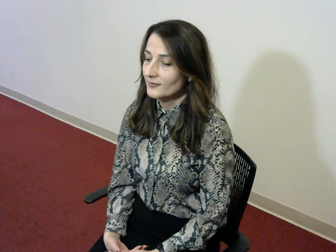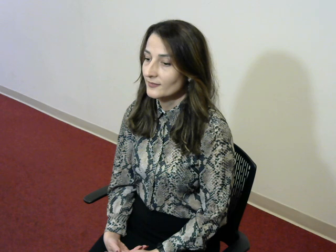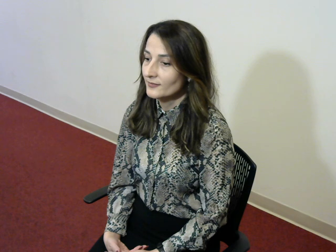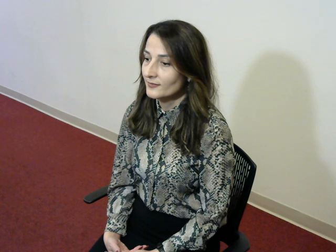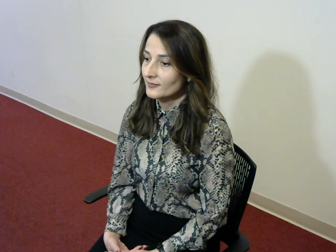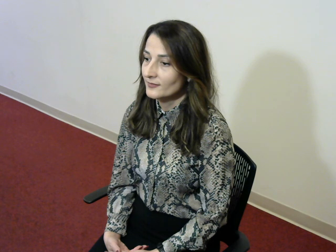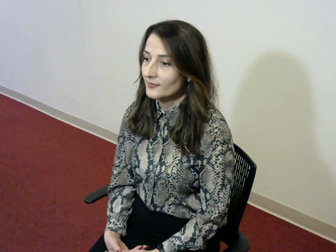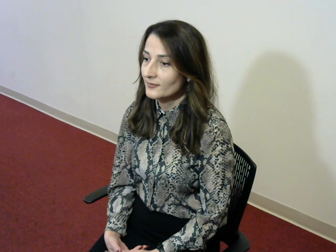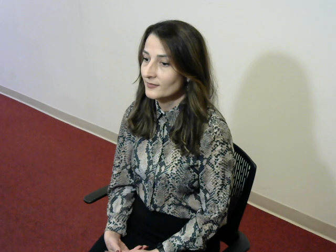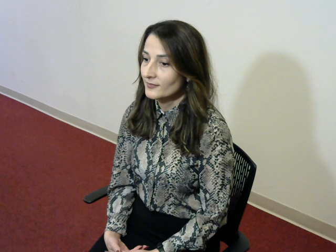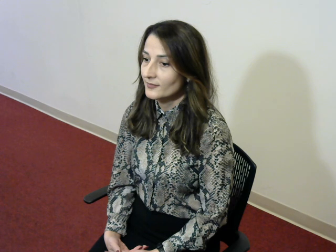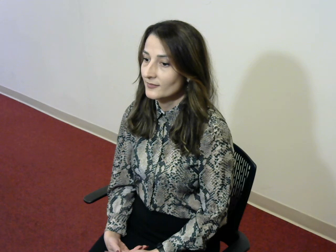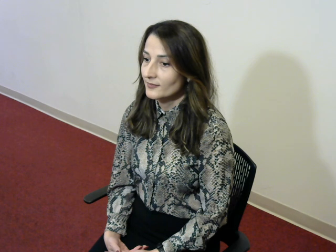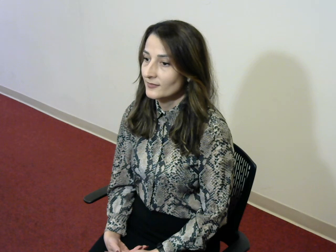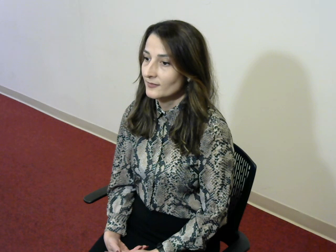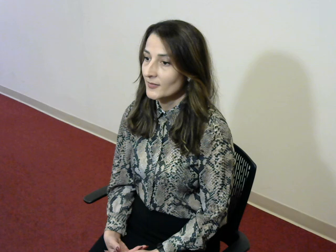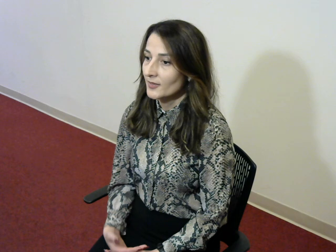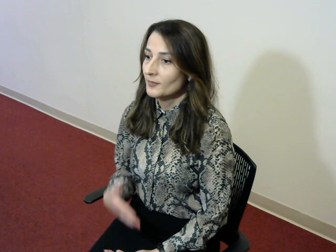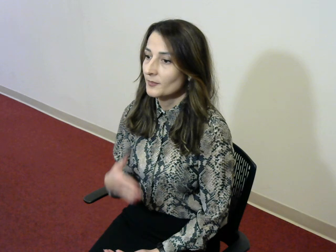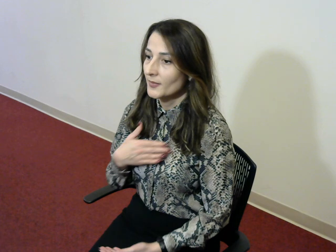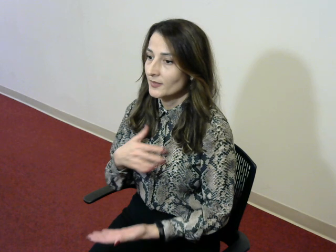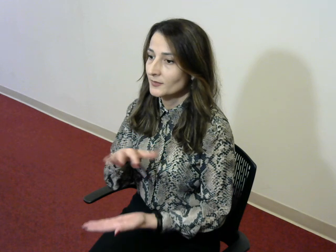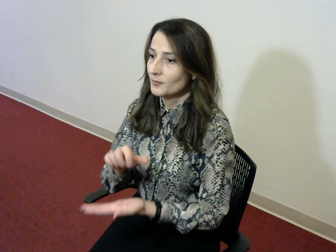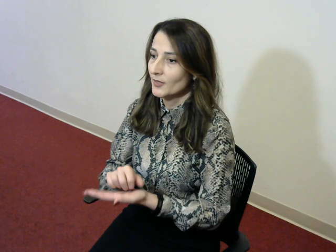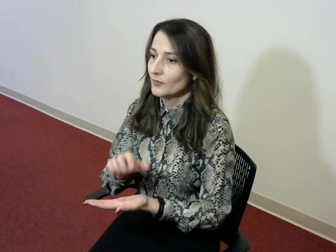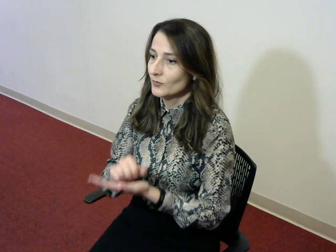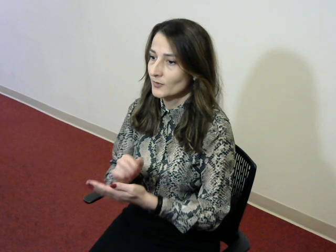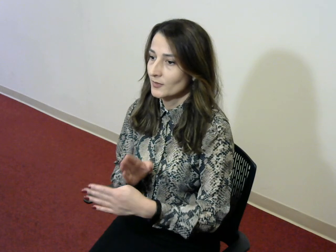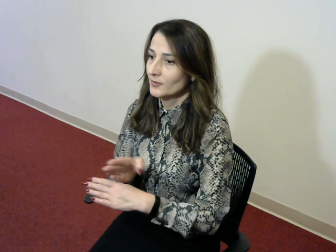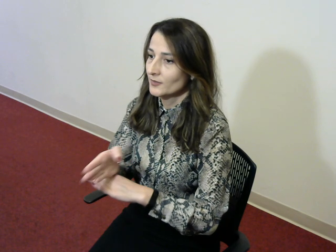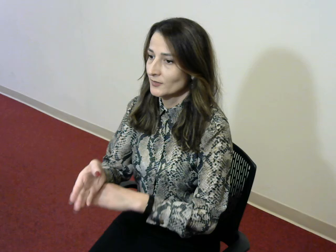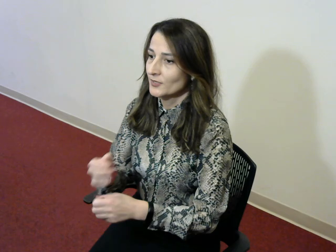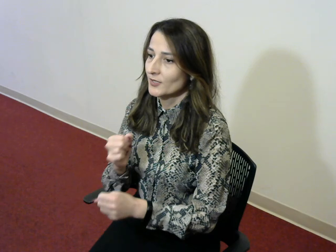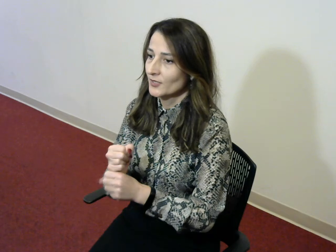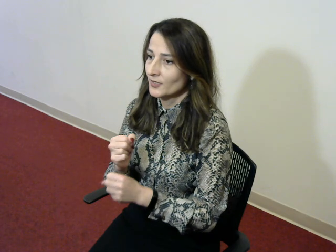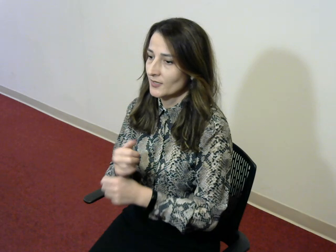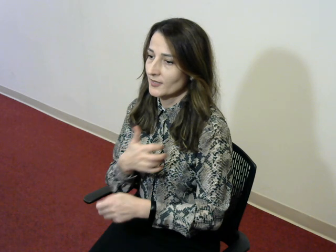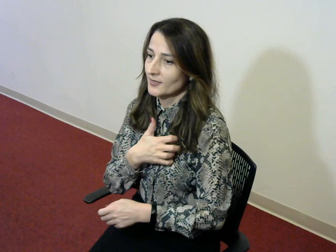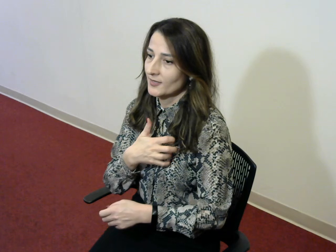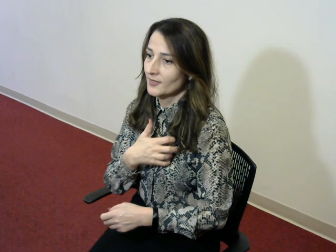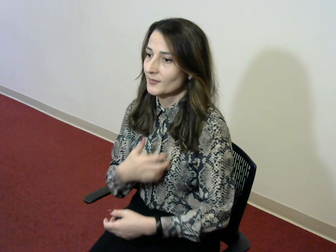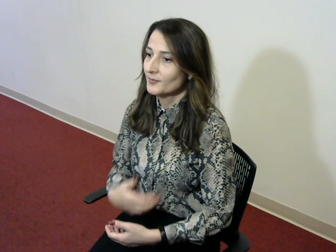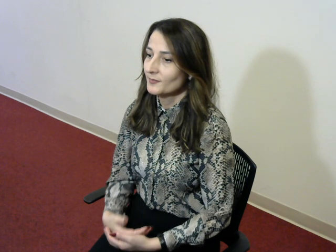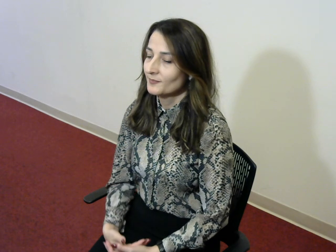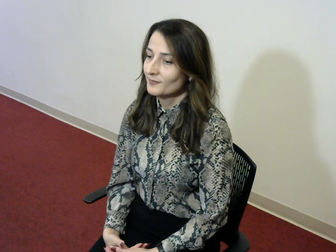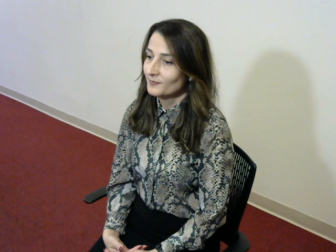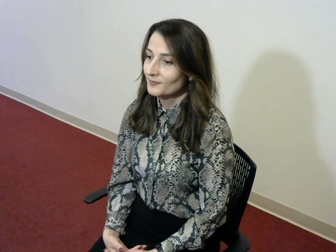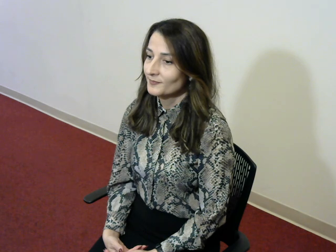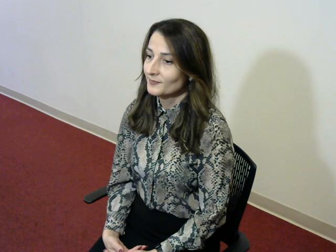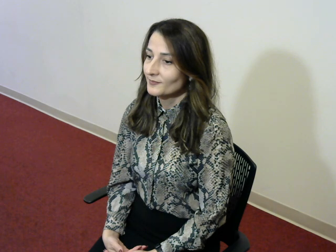Mən məşğulluğa müraciət etmək istəyirəm